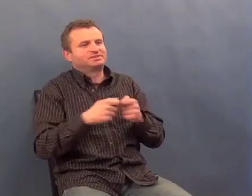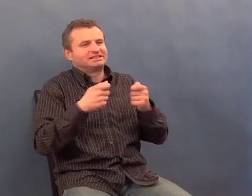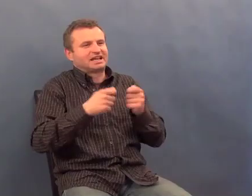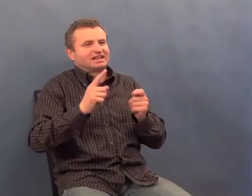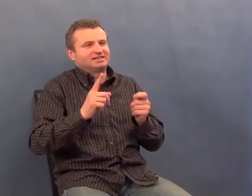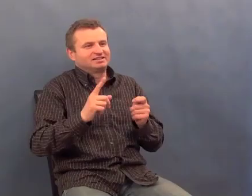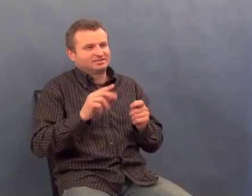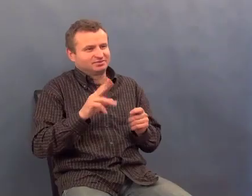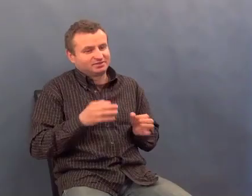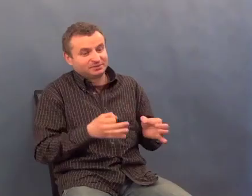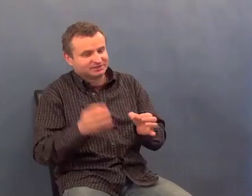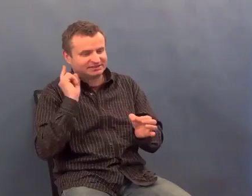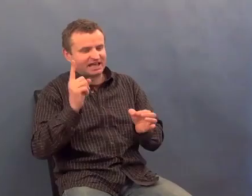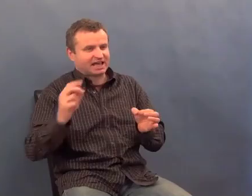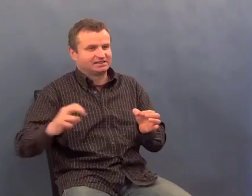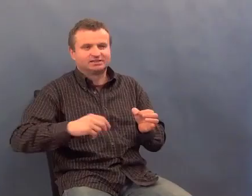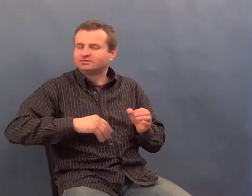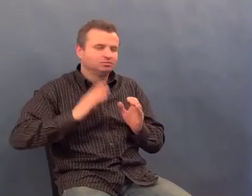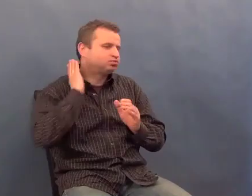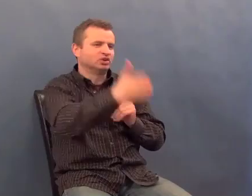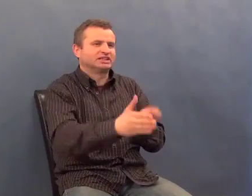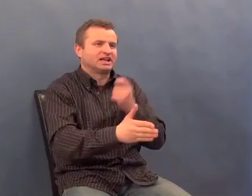Tak domyślam się, że to jest zakaz zatrzymywania samochodu, trzeba jechać dalej prosto.